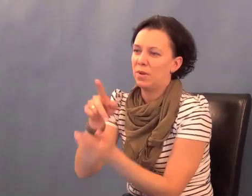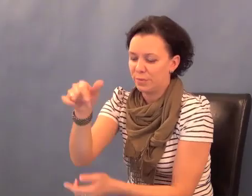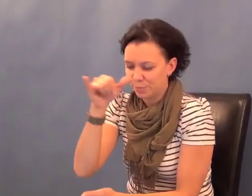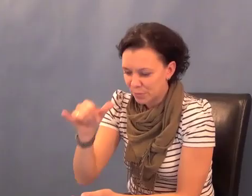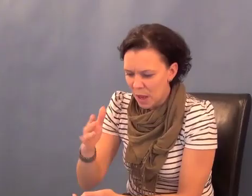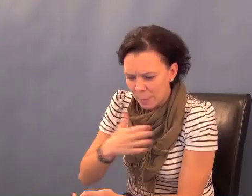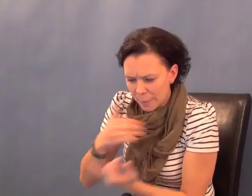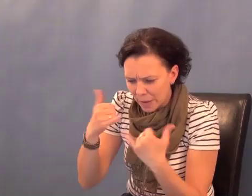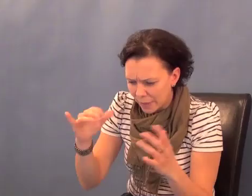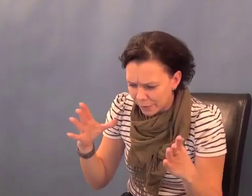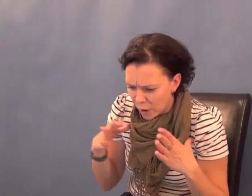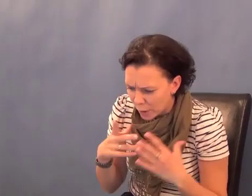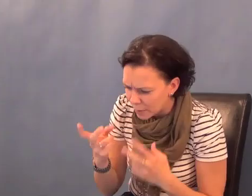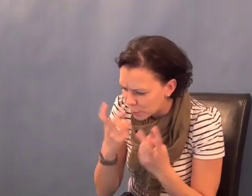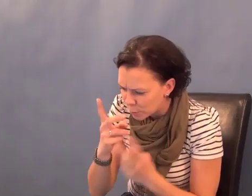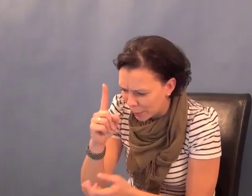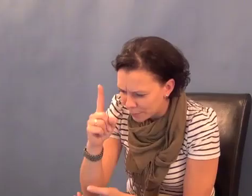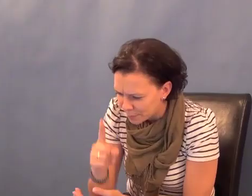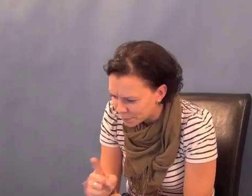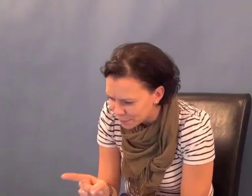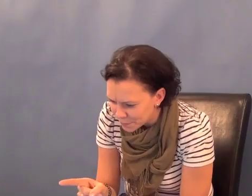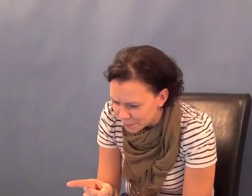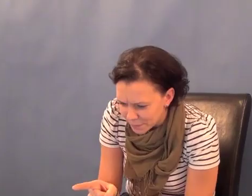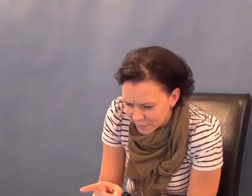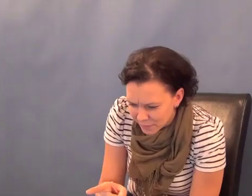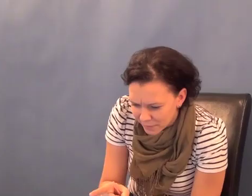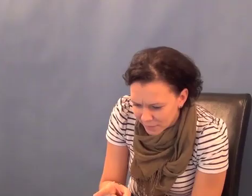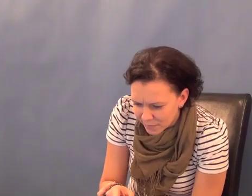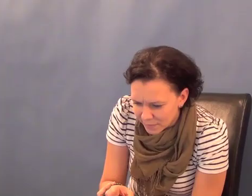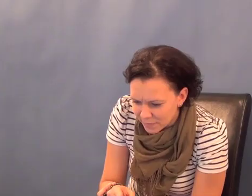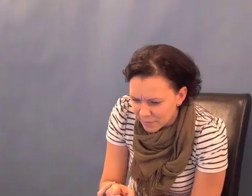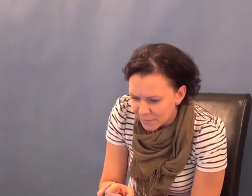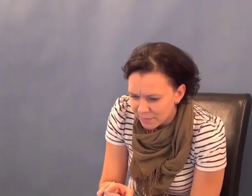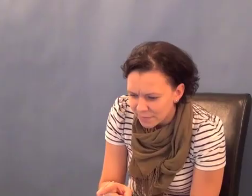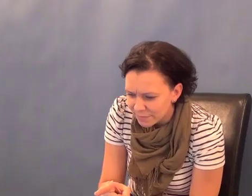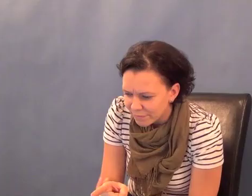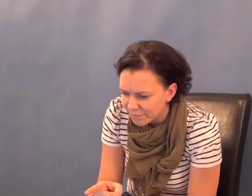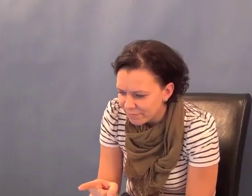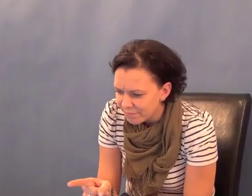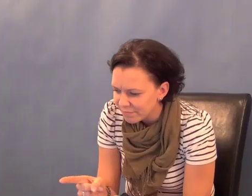Mam inne wolne... Poszukam...